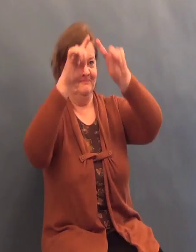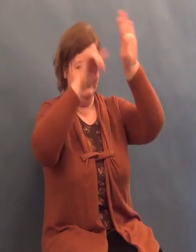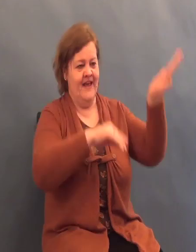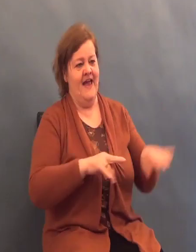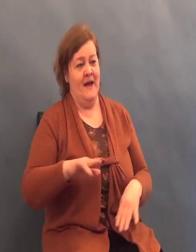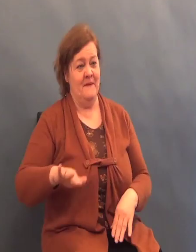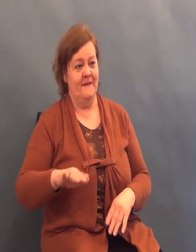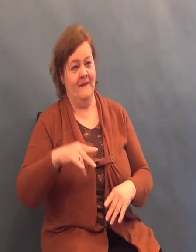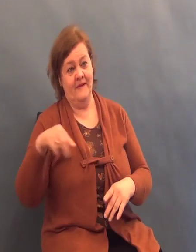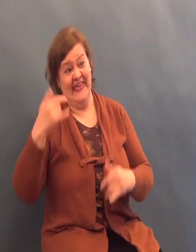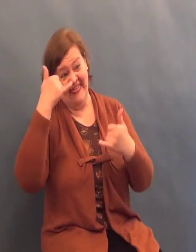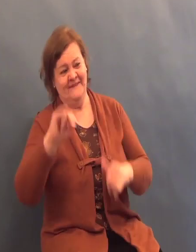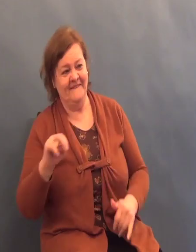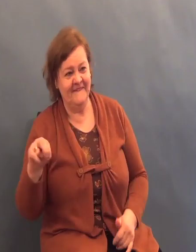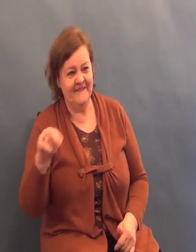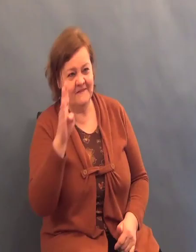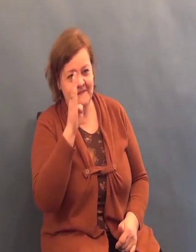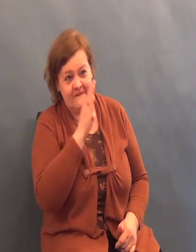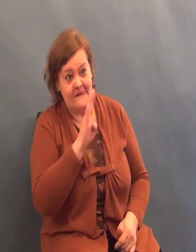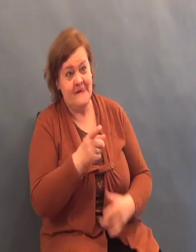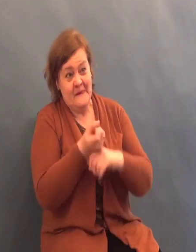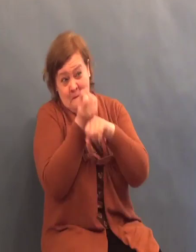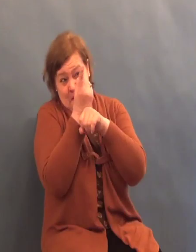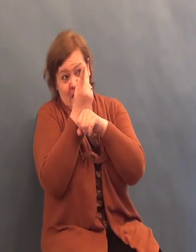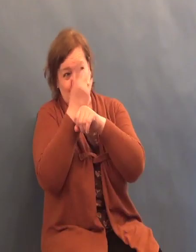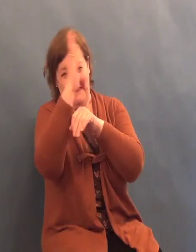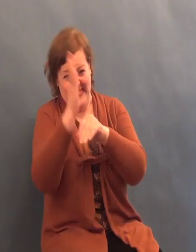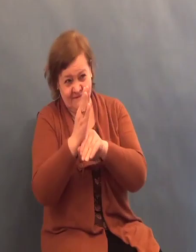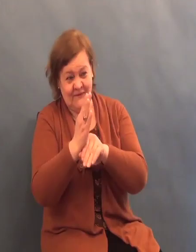A ta mała idzie, w innym miejscu ukrywa się, rzuca czymś i rozbija okna.